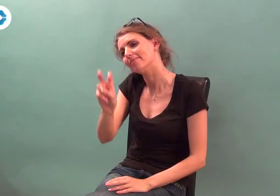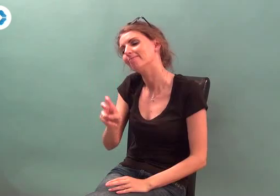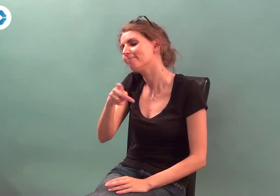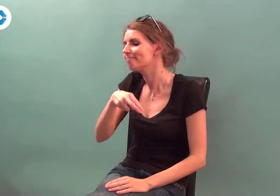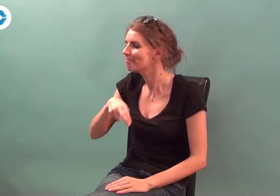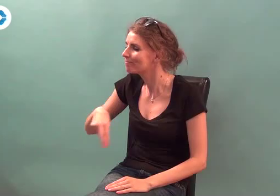Idzie.